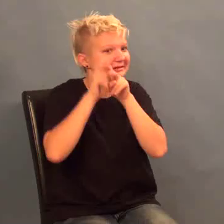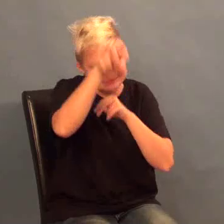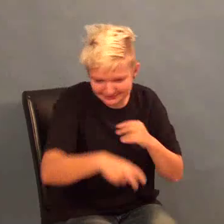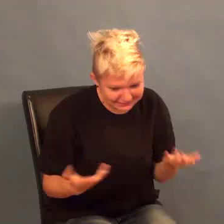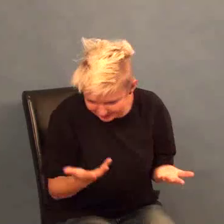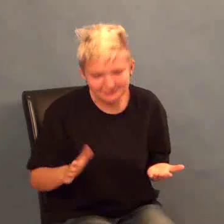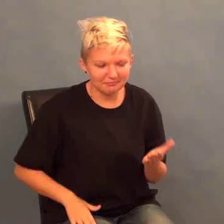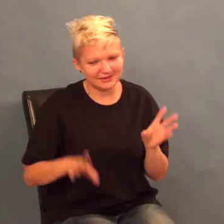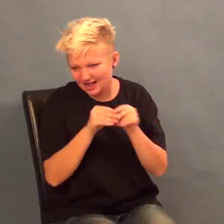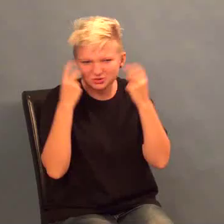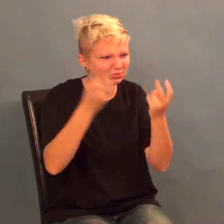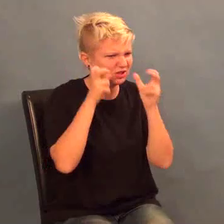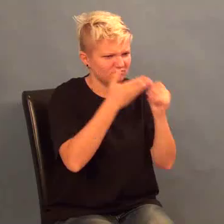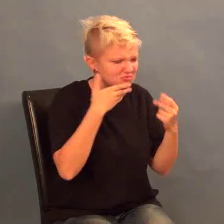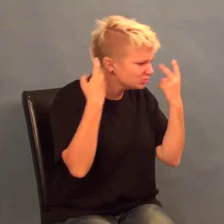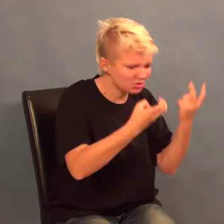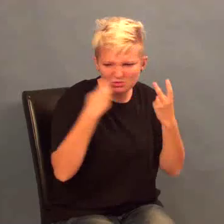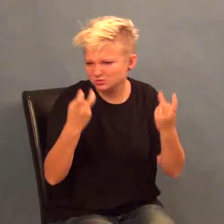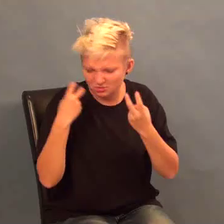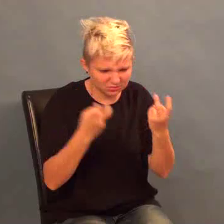Chłopiec razem z psem szukali żaby.